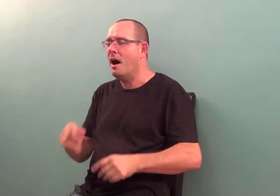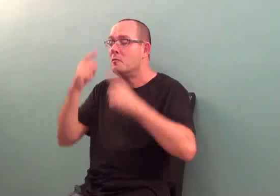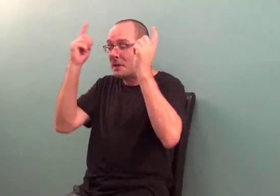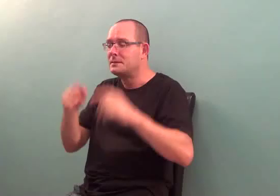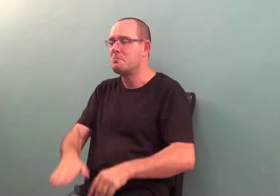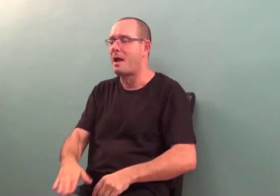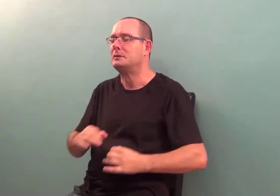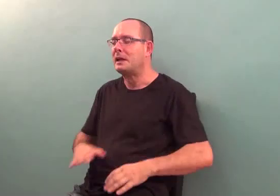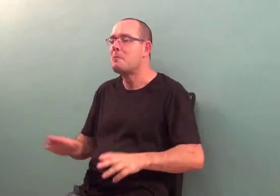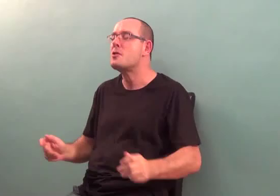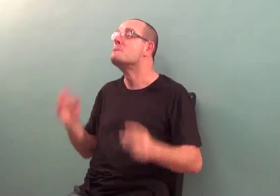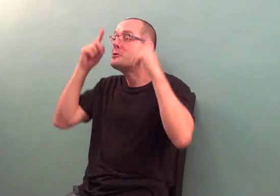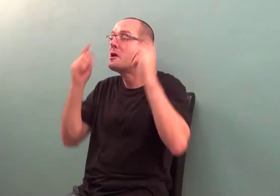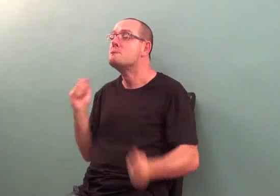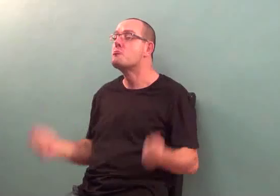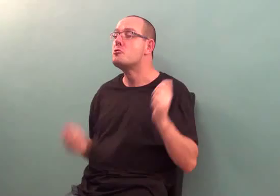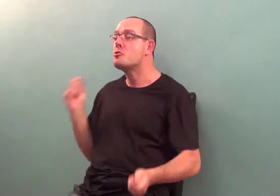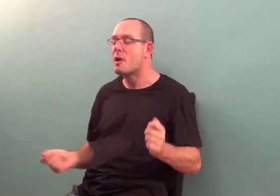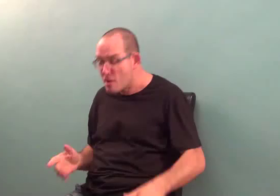A tam mała Myszka, jego mały syn, gra na bębnach.